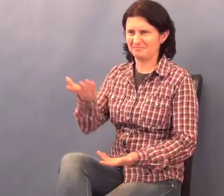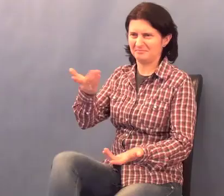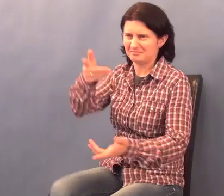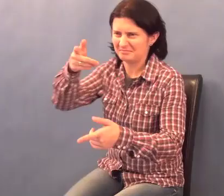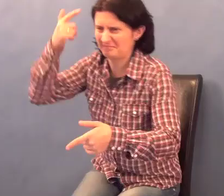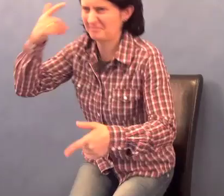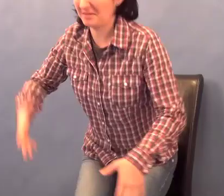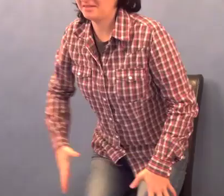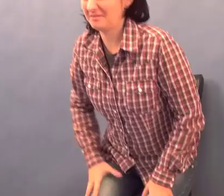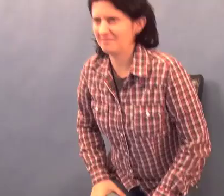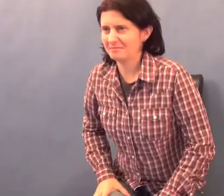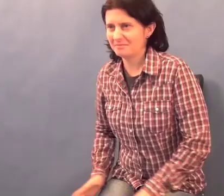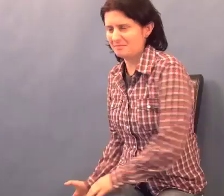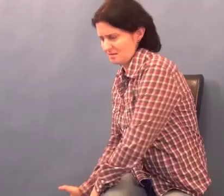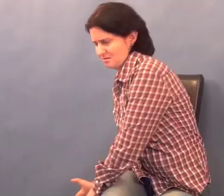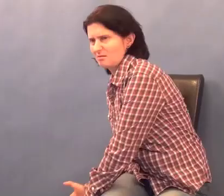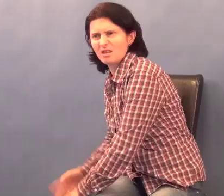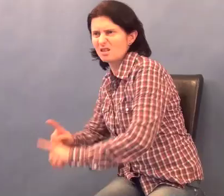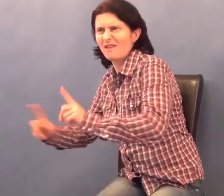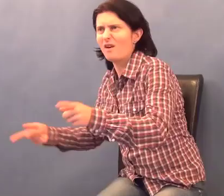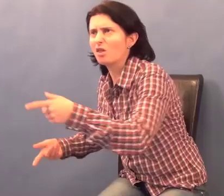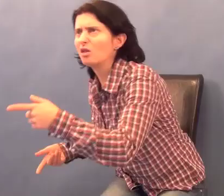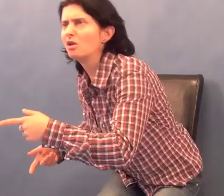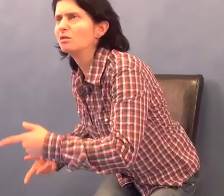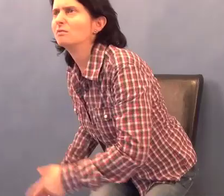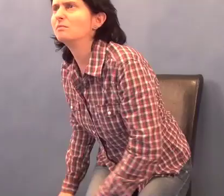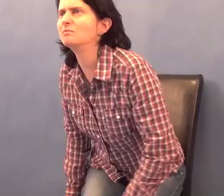Wiesz, nie wolno siadać i piłować.